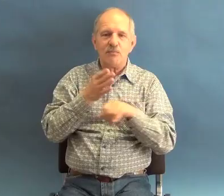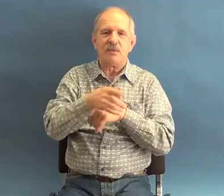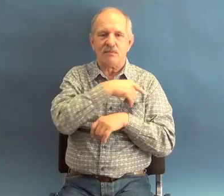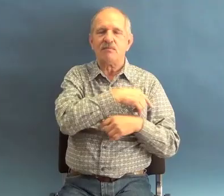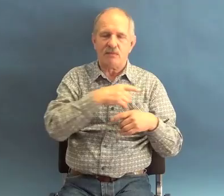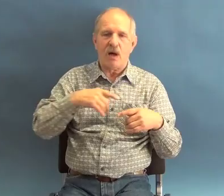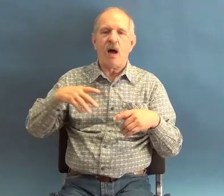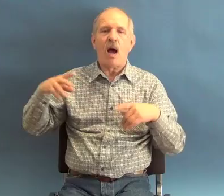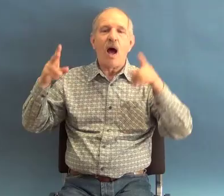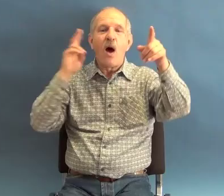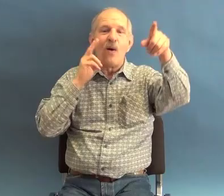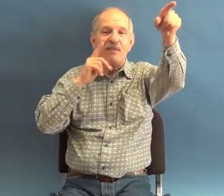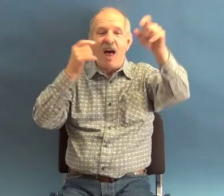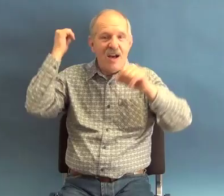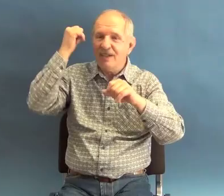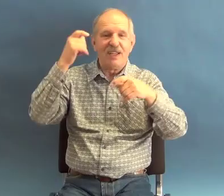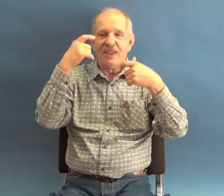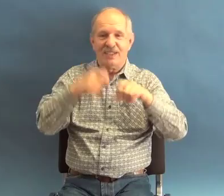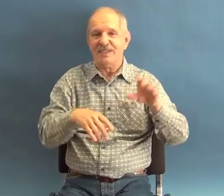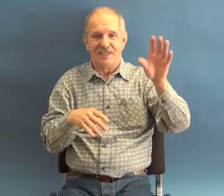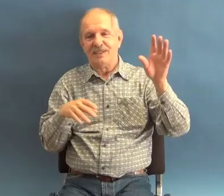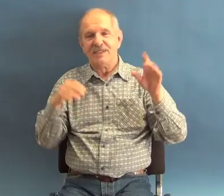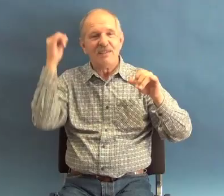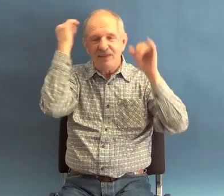Głuchy mężczyzna nie słyszał walenia do drzwi.